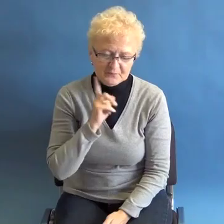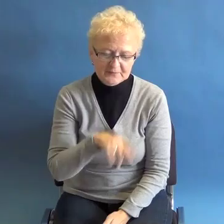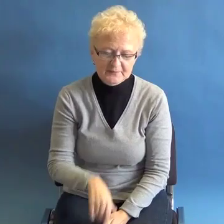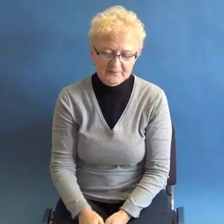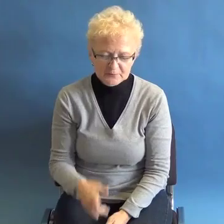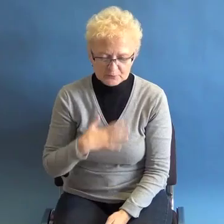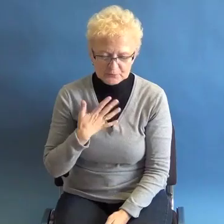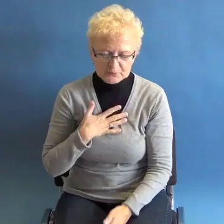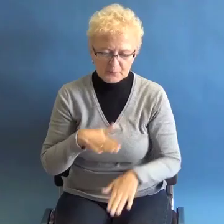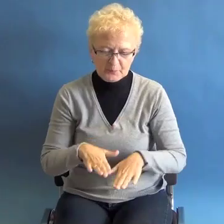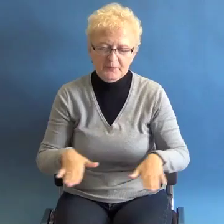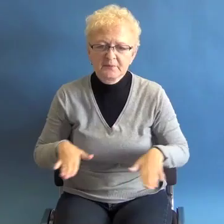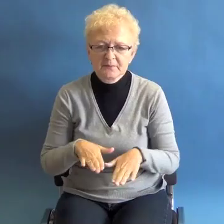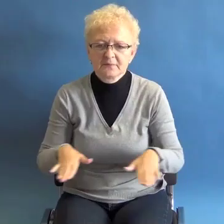Czuję, że chodzi o basen.